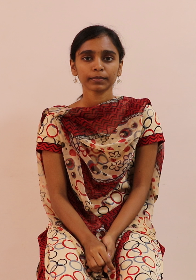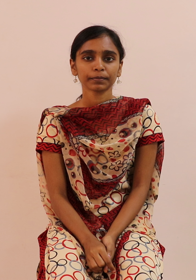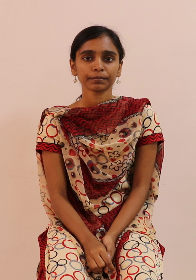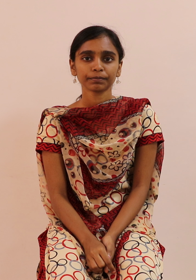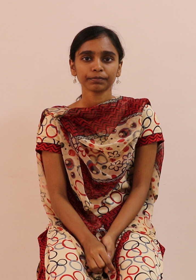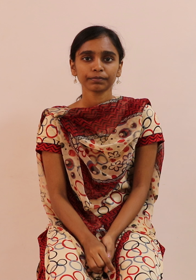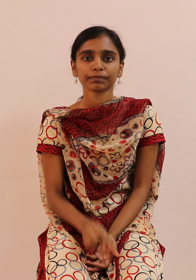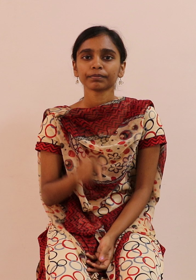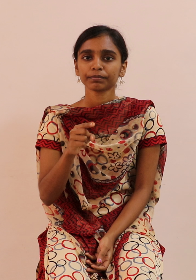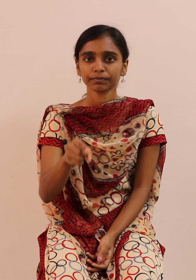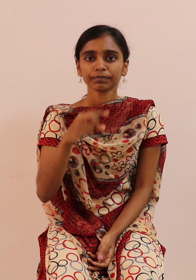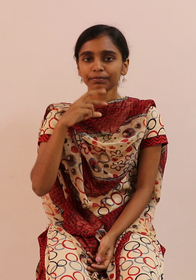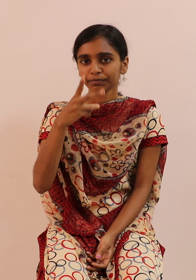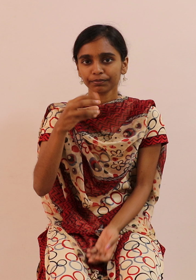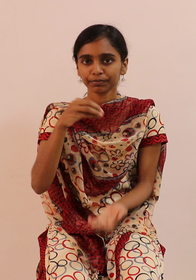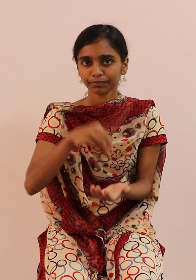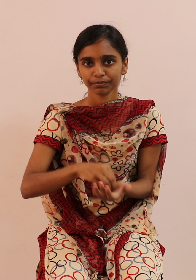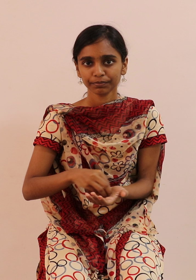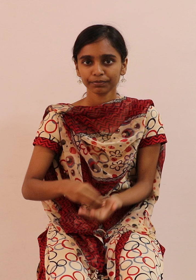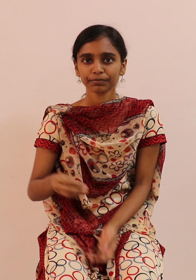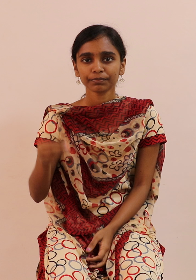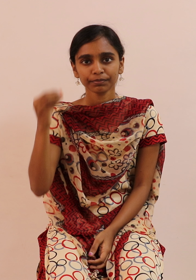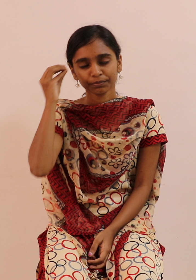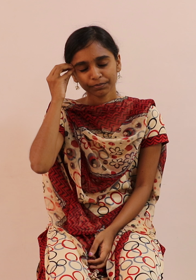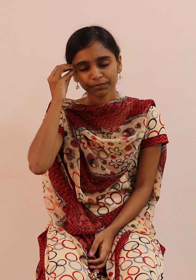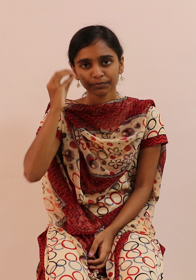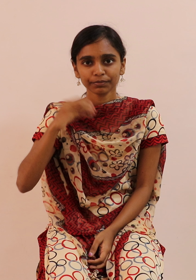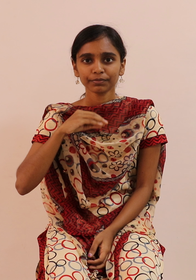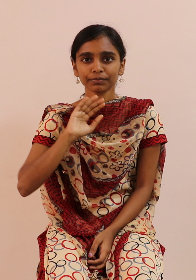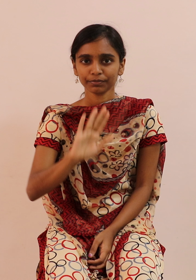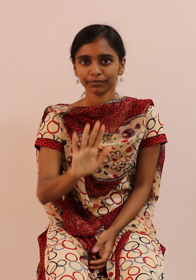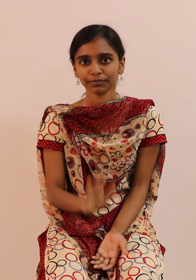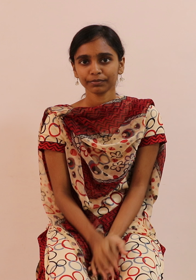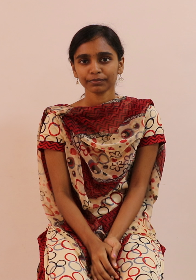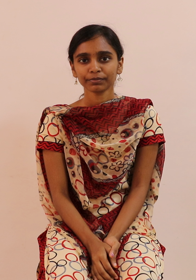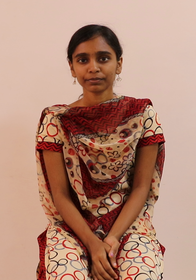try to understand